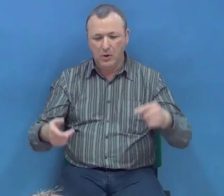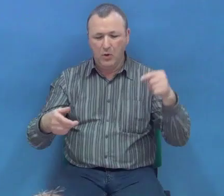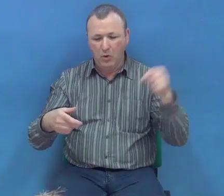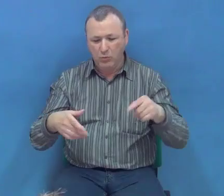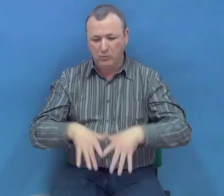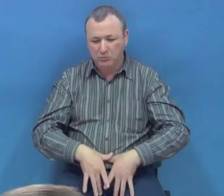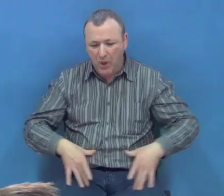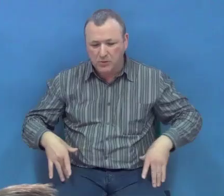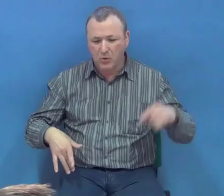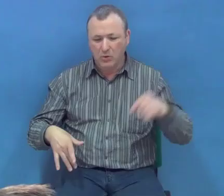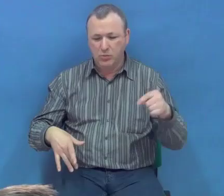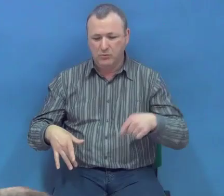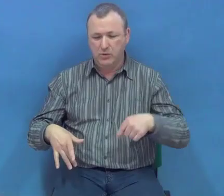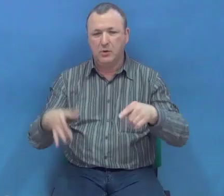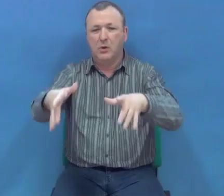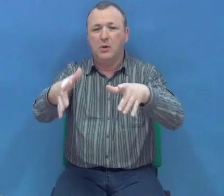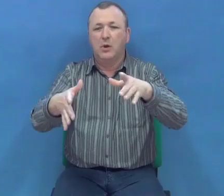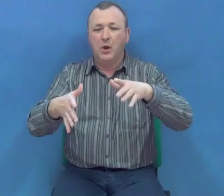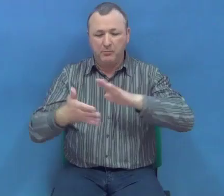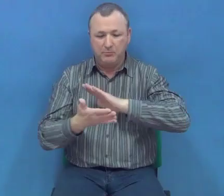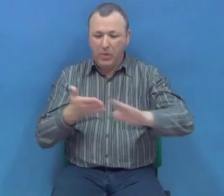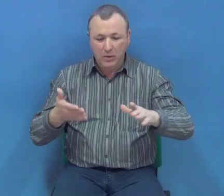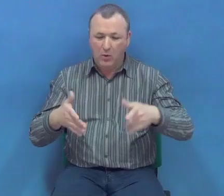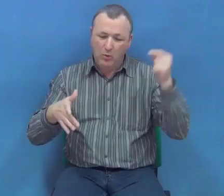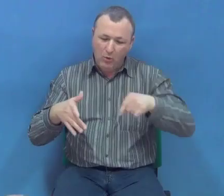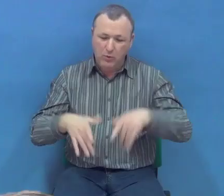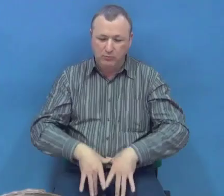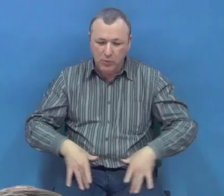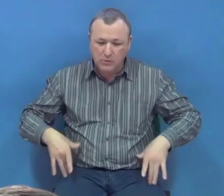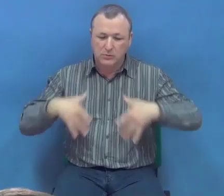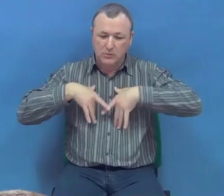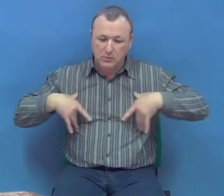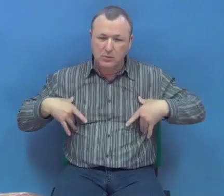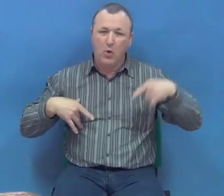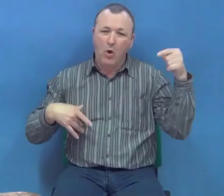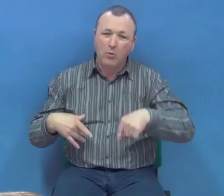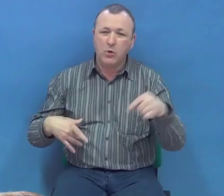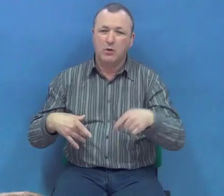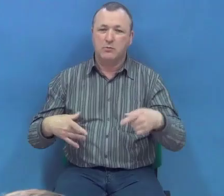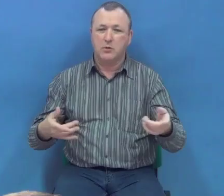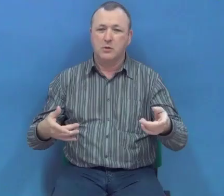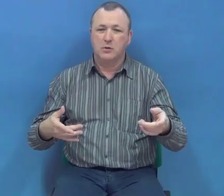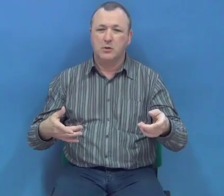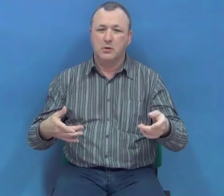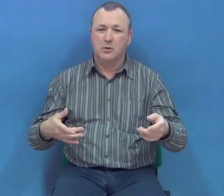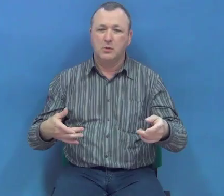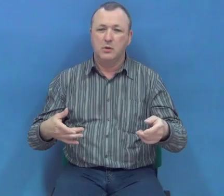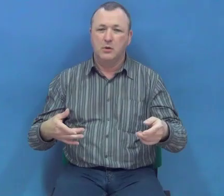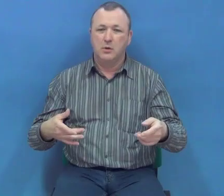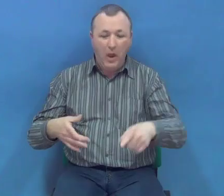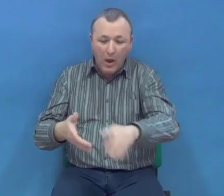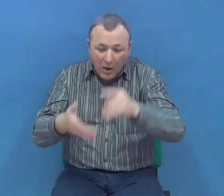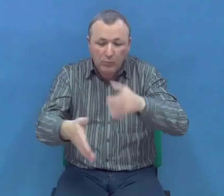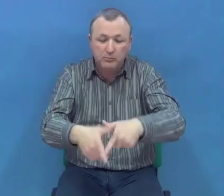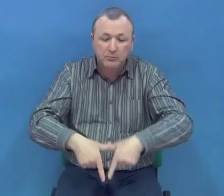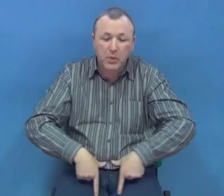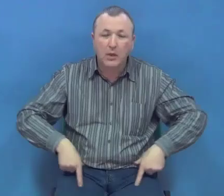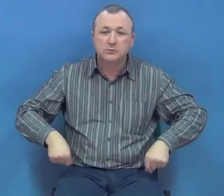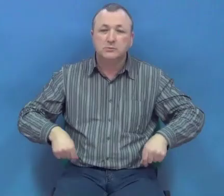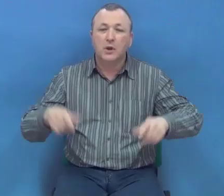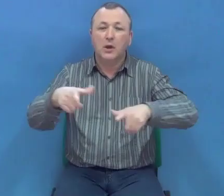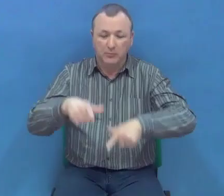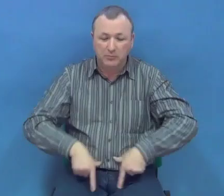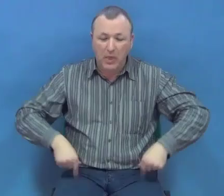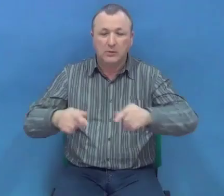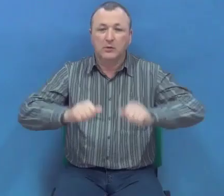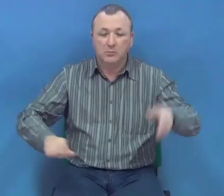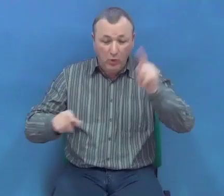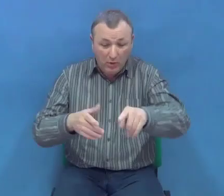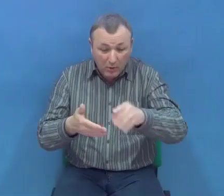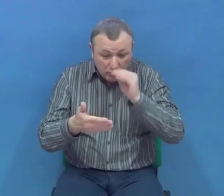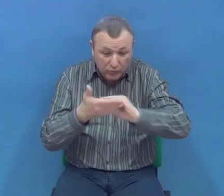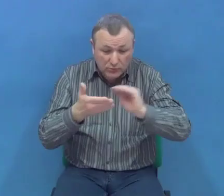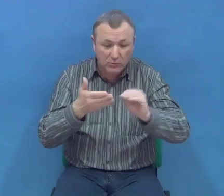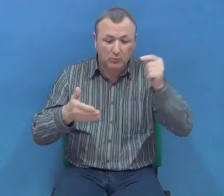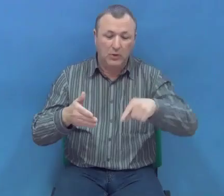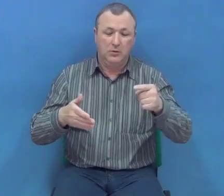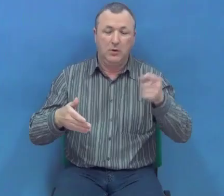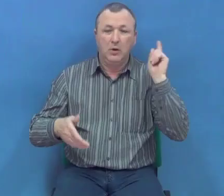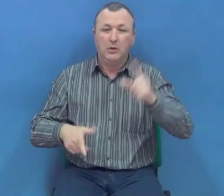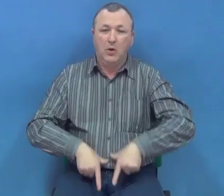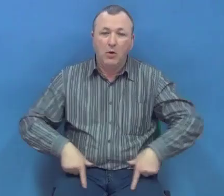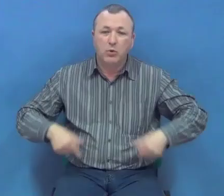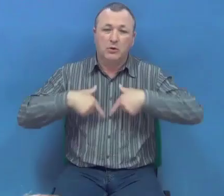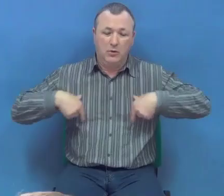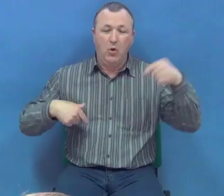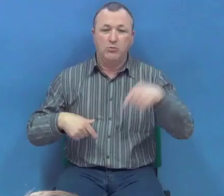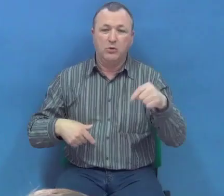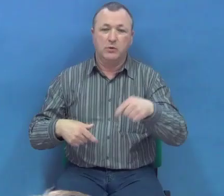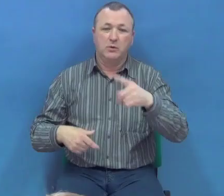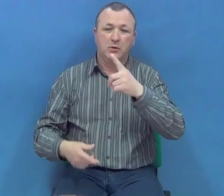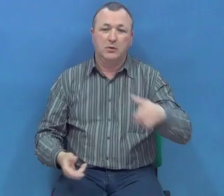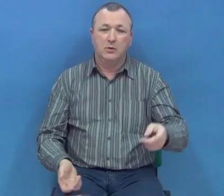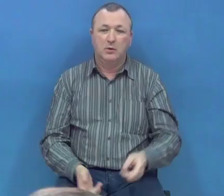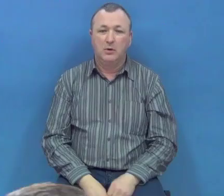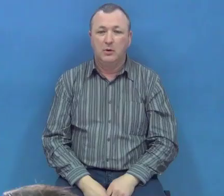Obowiązkowe jest noszenie majtek i biustonoszy, nie wolno ich zdejmować, trzeba je nosić. To jest obowiązkowe.